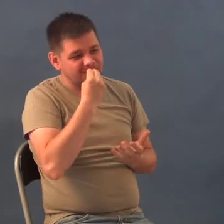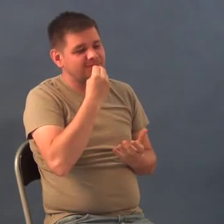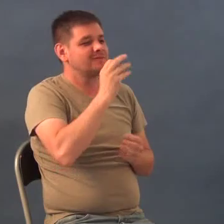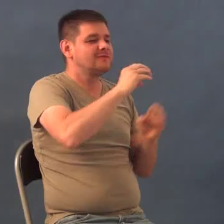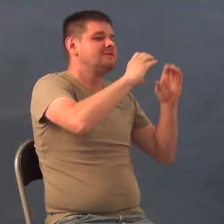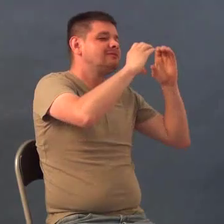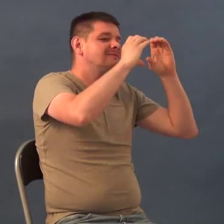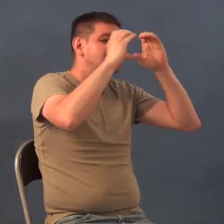Patrzy przez lornetkę.